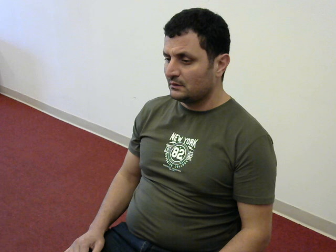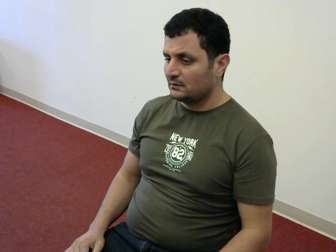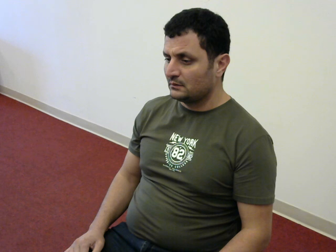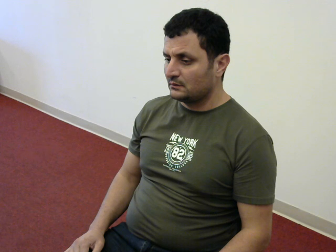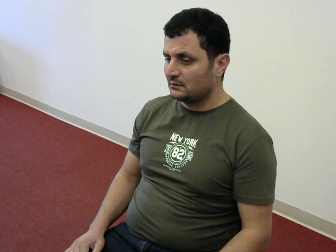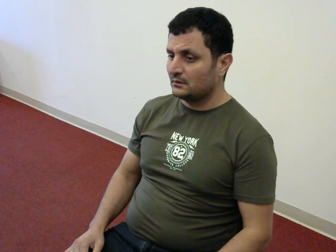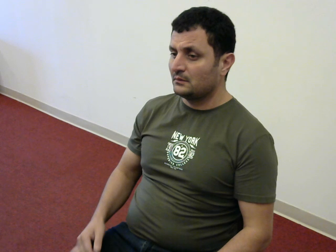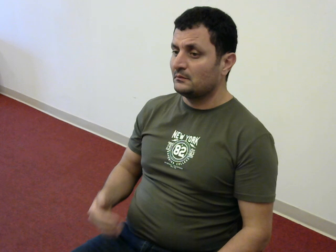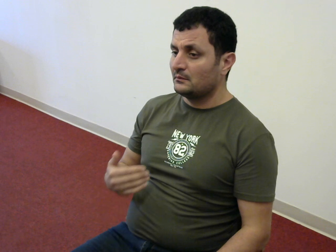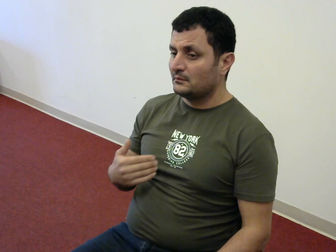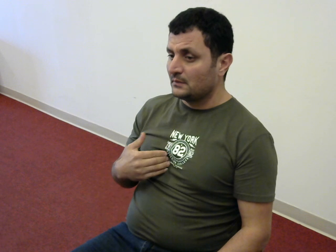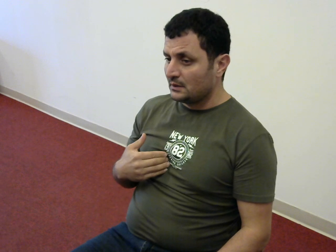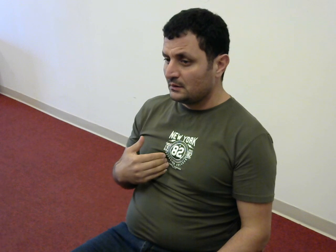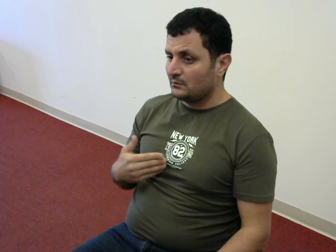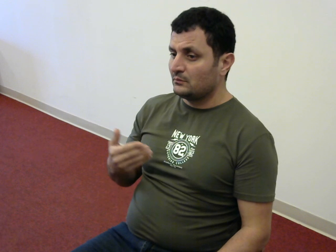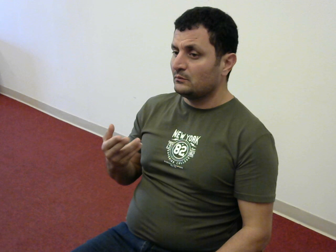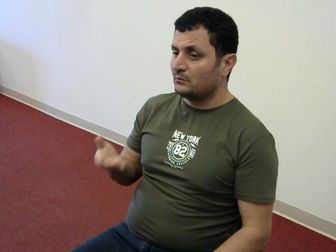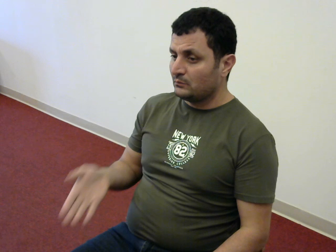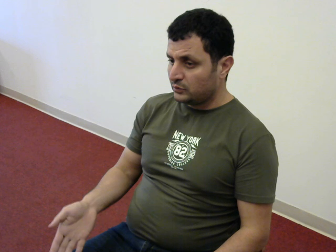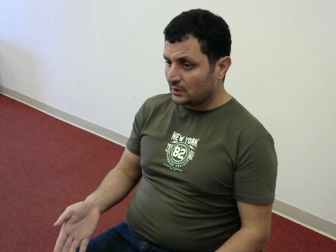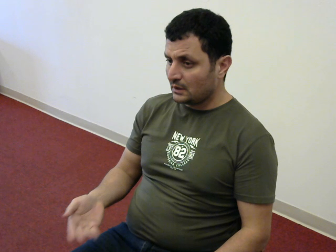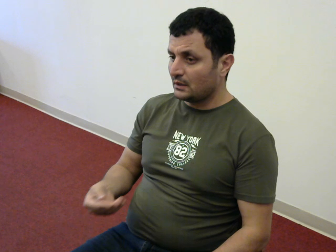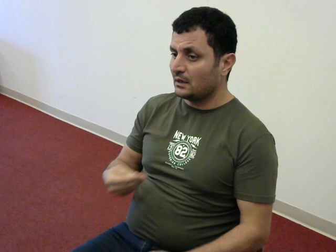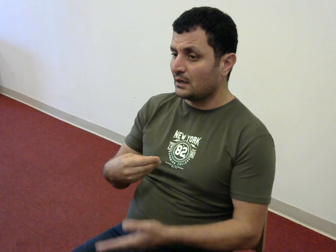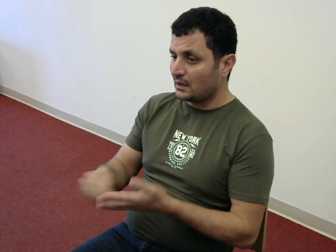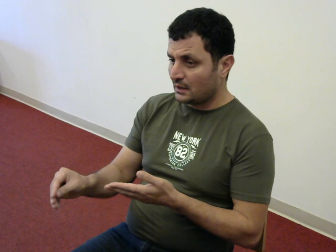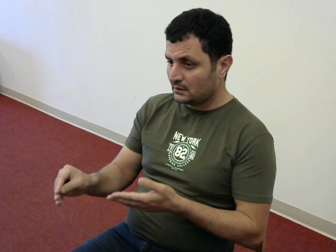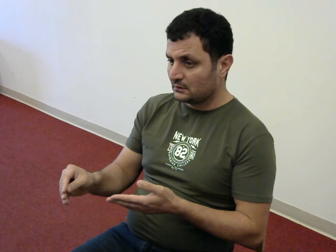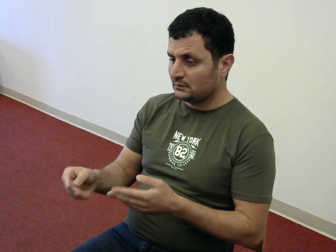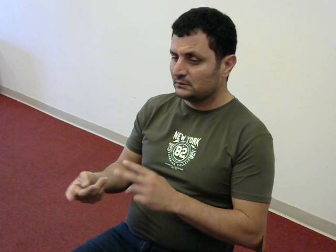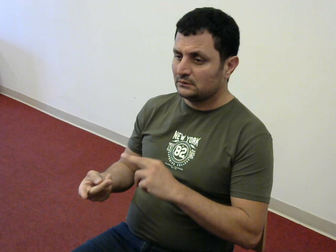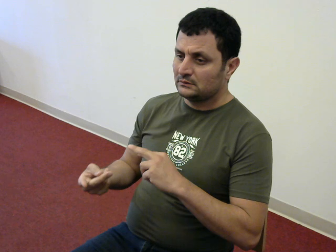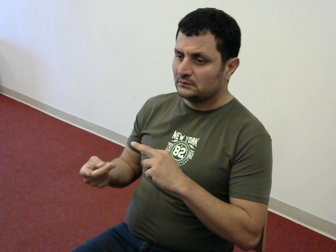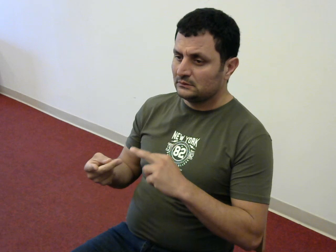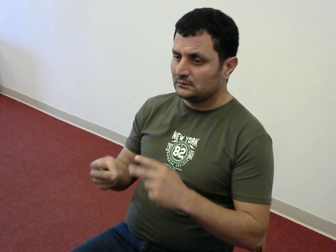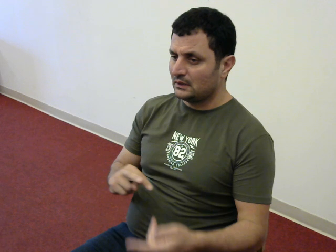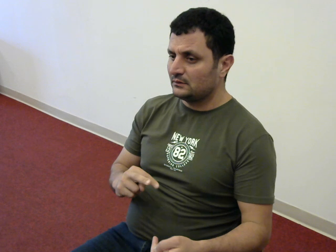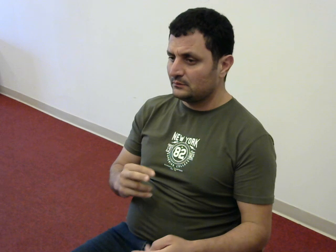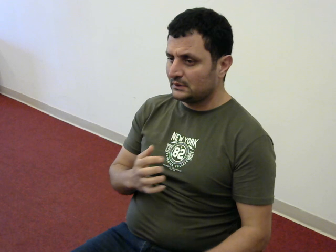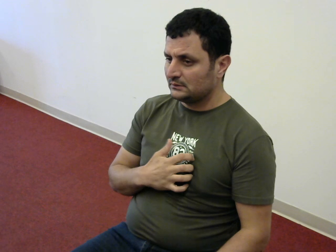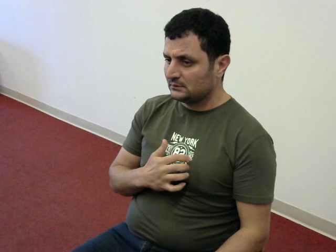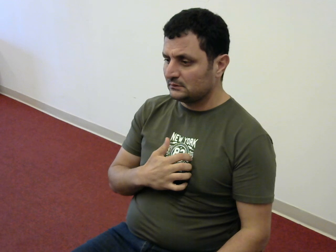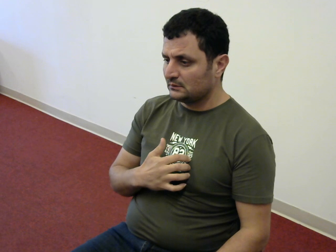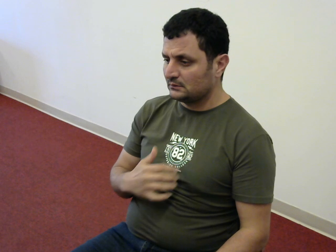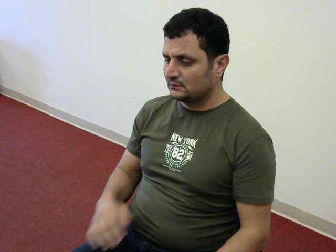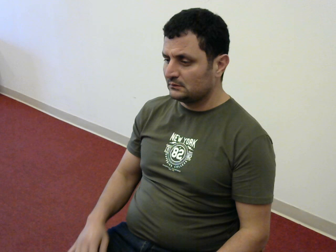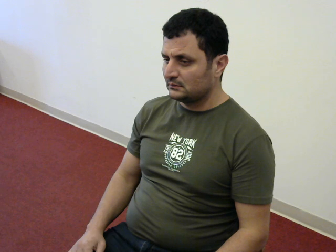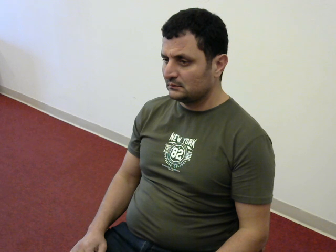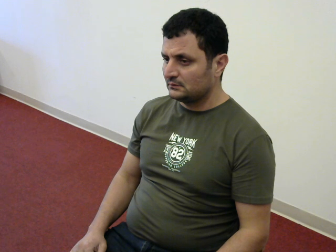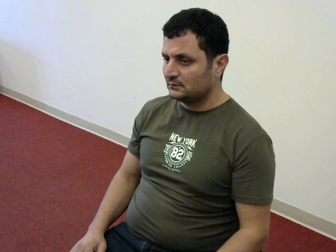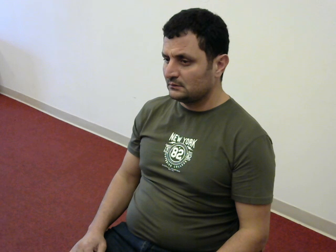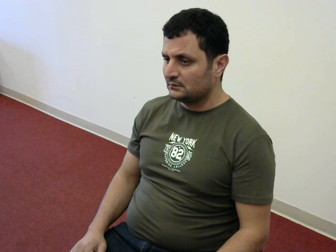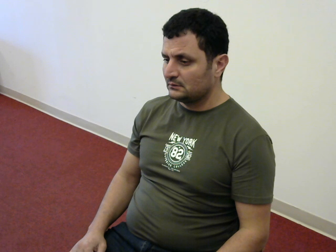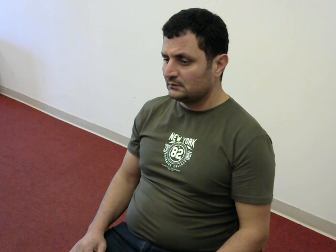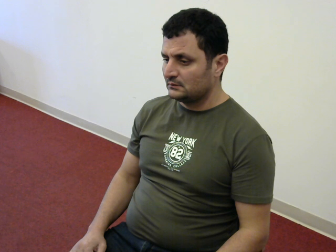Mən buradan aldıqlarımı dəyişmək istəyirəm